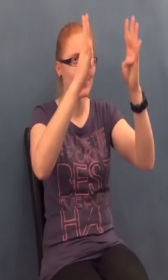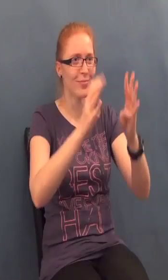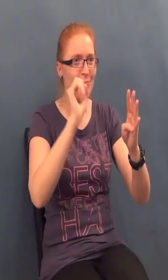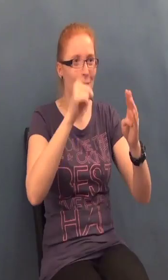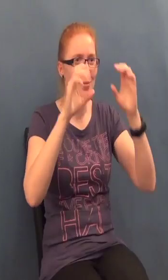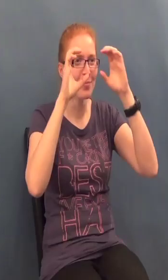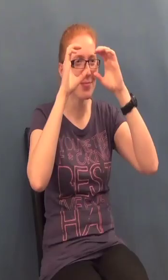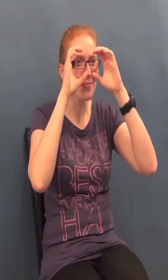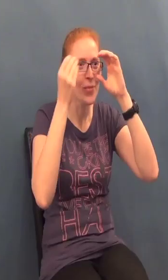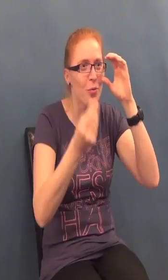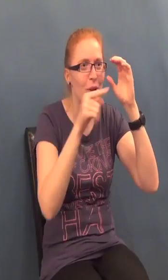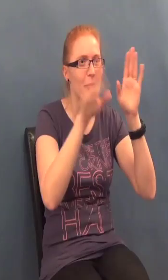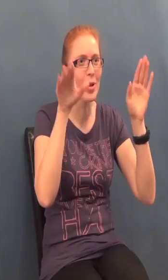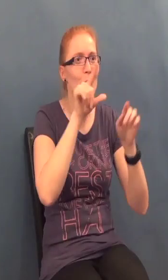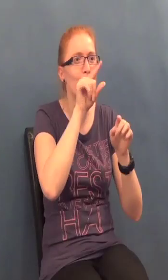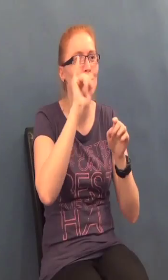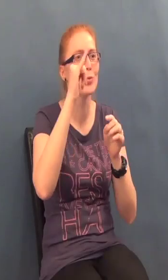Ogląda przez lornetkę tego ptaszka i bardzo go chce.